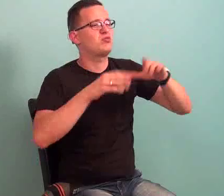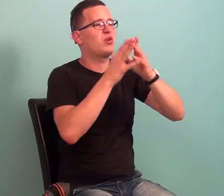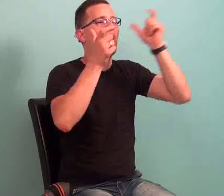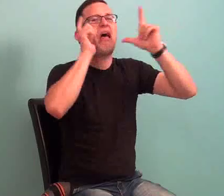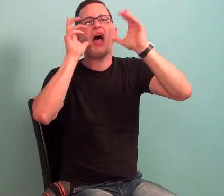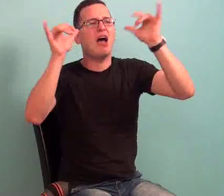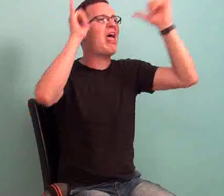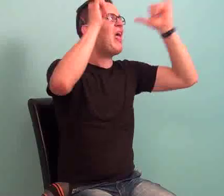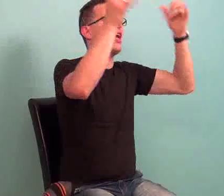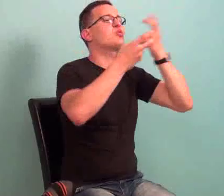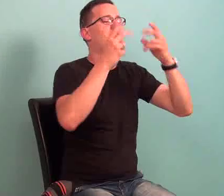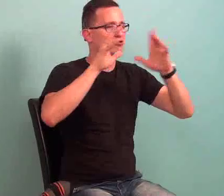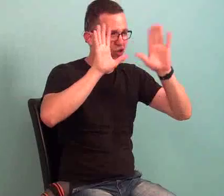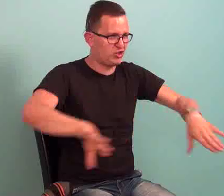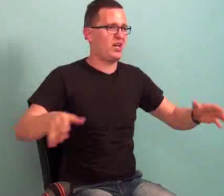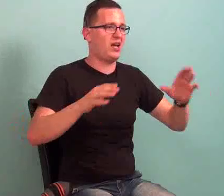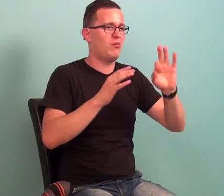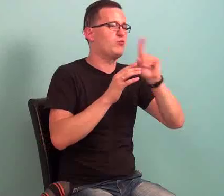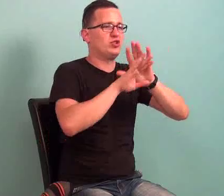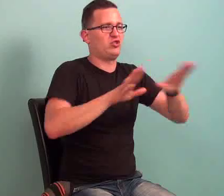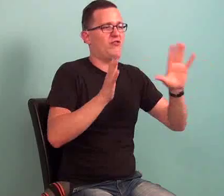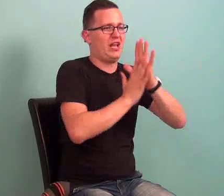Chłopiec robi hałas krzycząc i szukając, a ma być cisza, bo w lesie powinna być cisza.